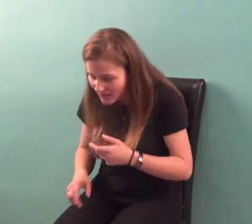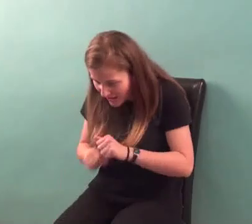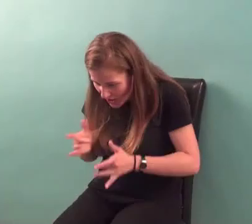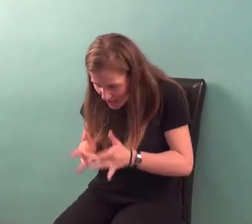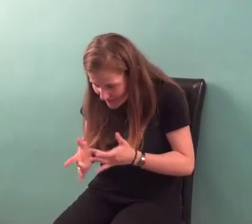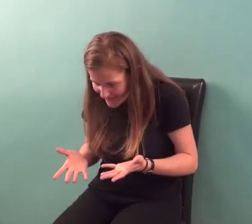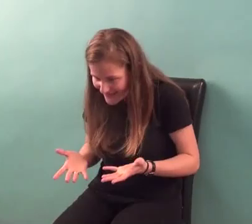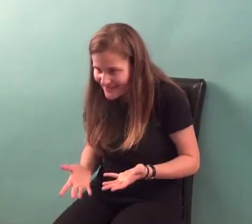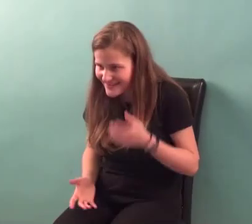Jest rower.